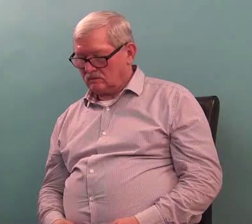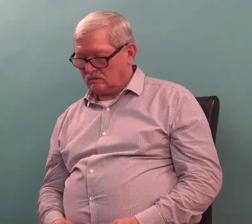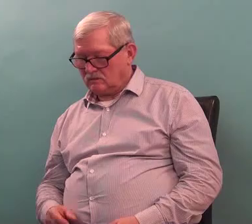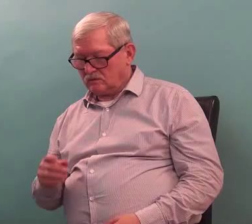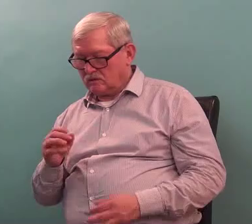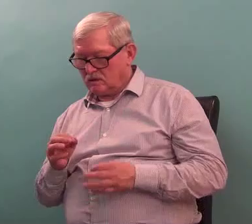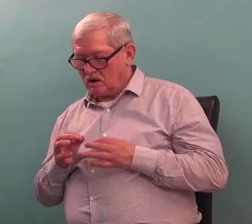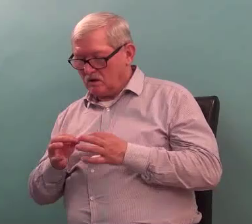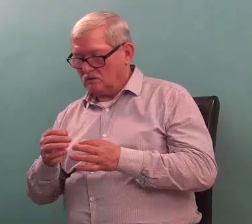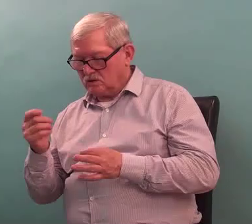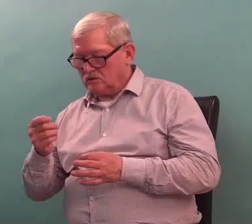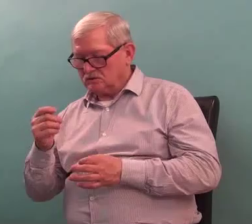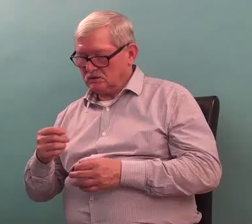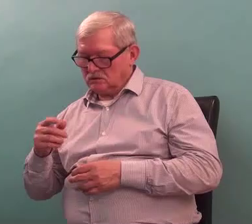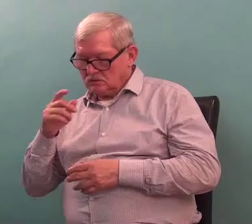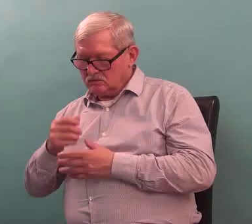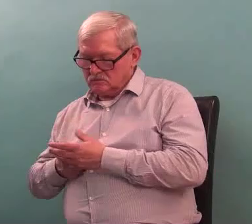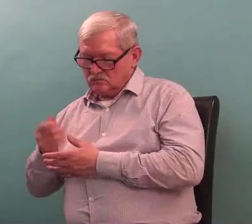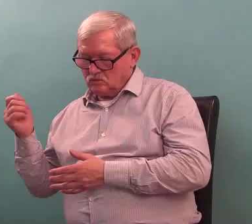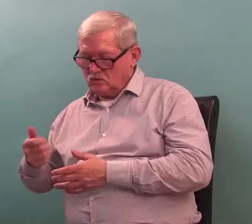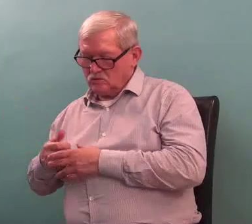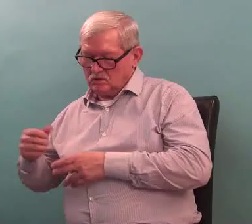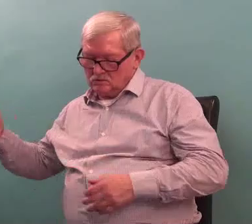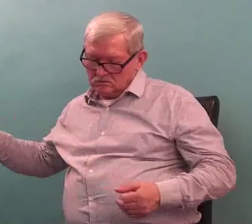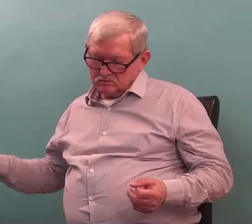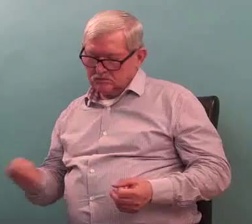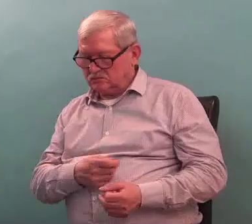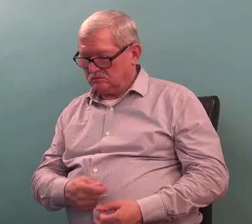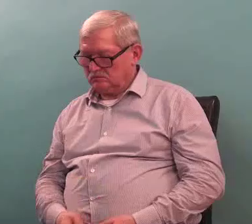Samochód jedzie i jakaś osoba uderza w samochód aktówką.